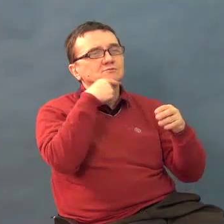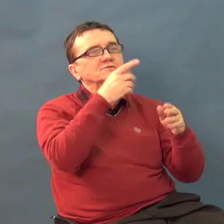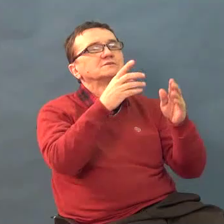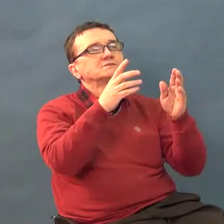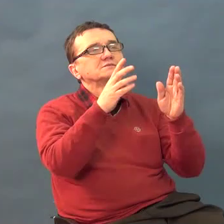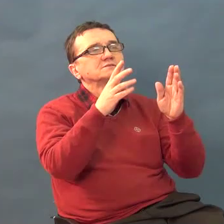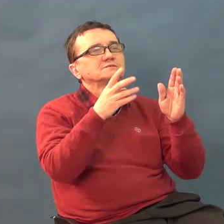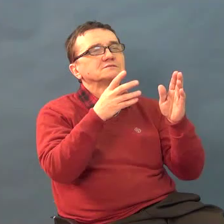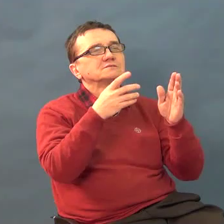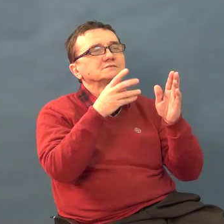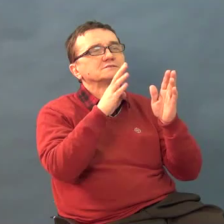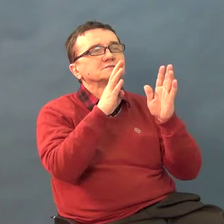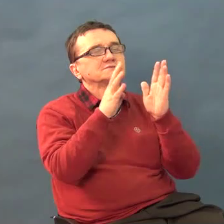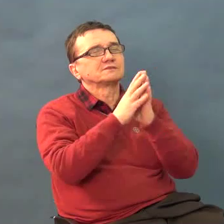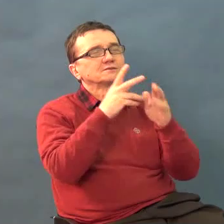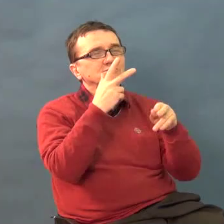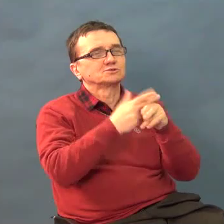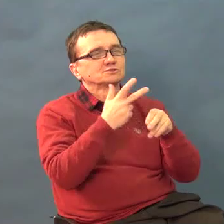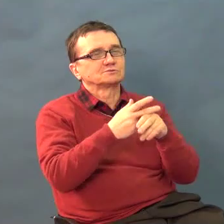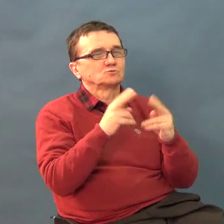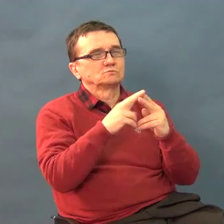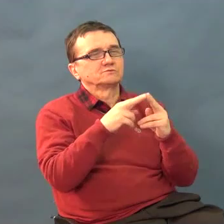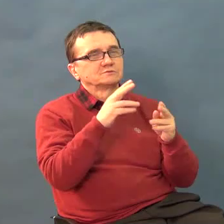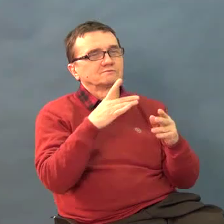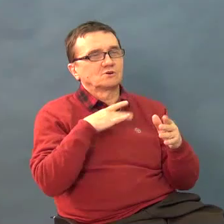Mówię - umówmy się na dziewiętnastą trzydzieści.